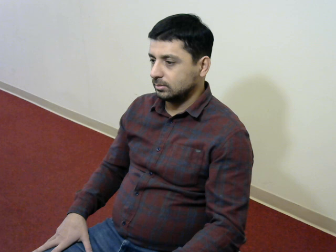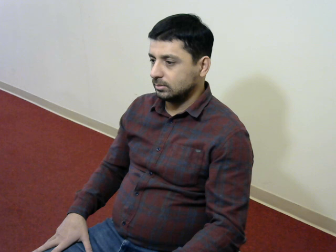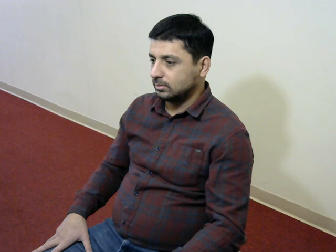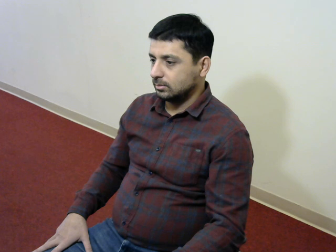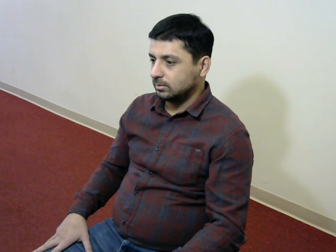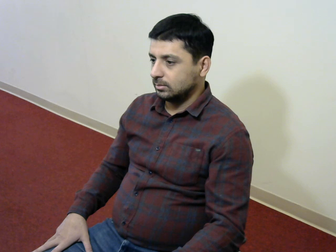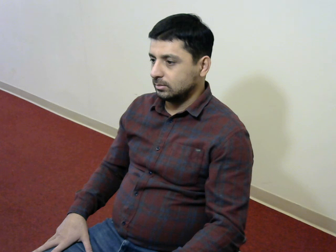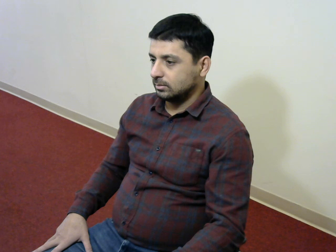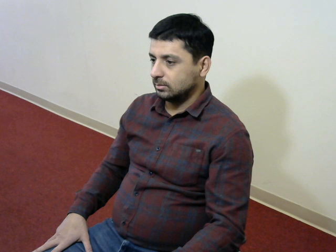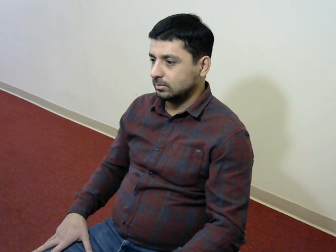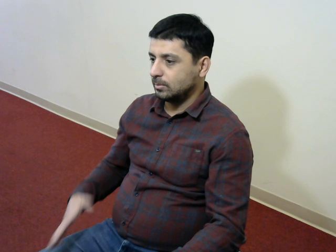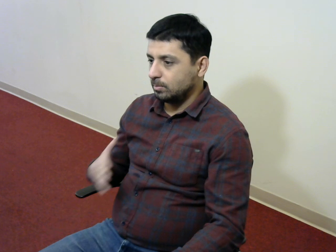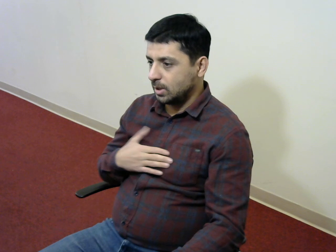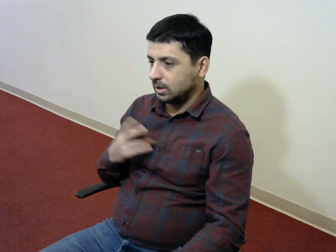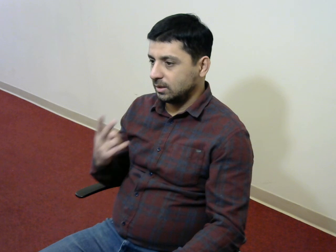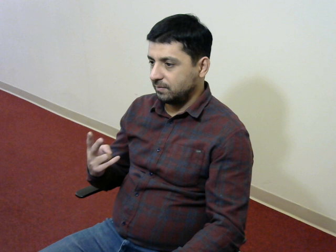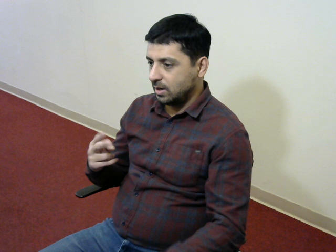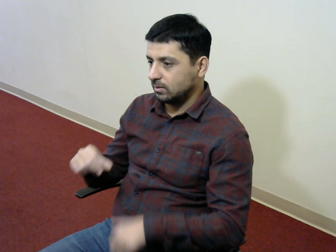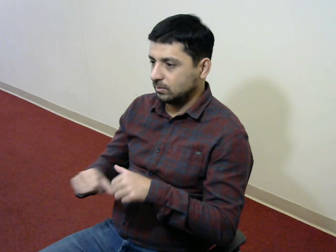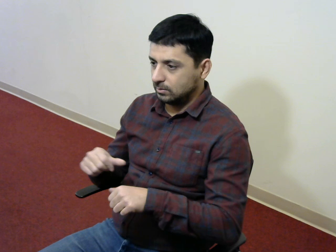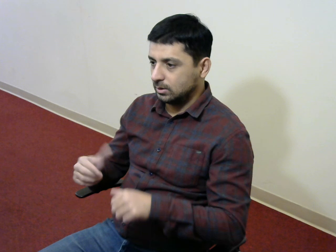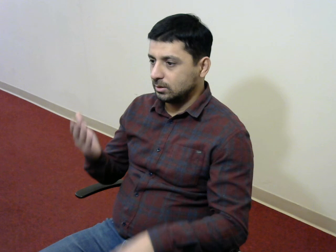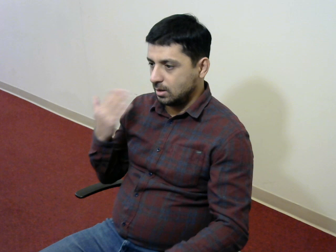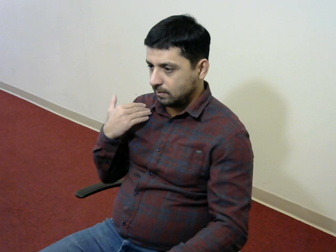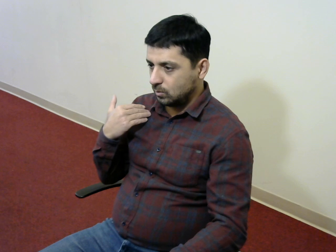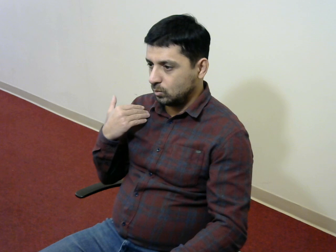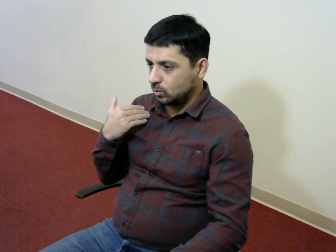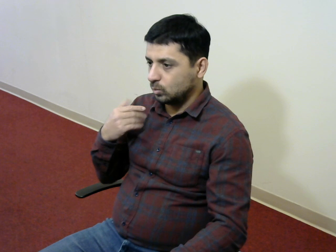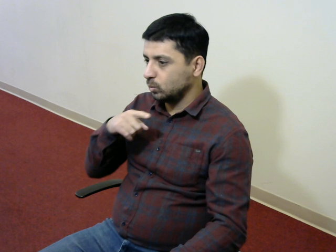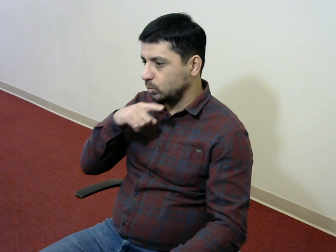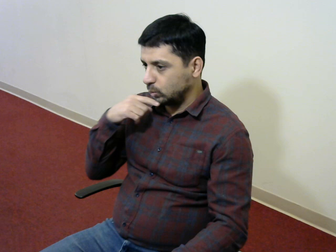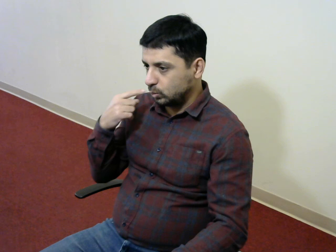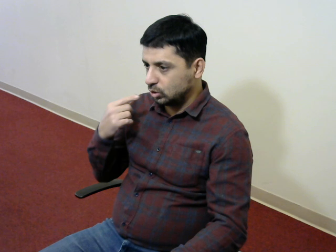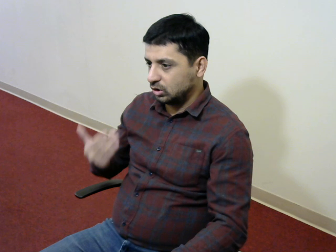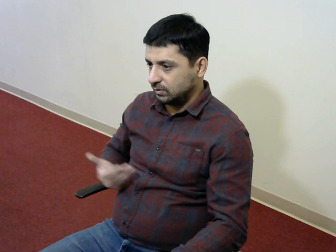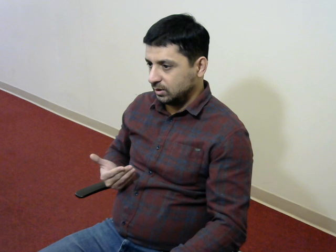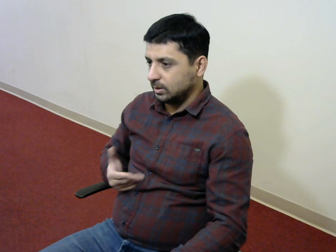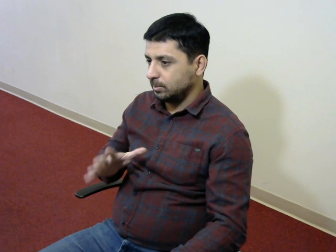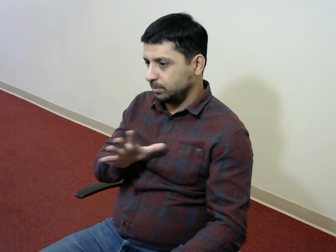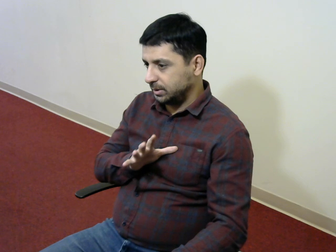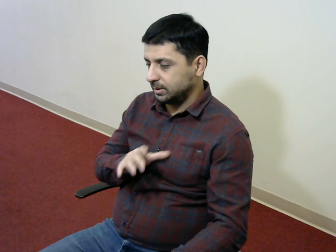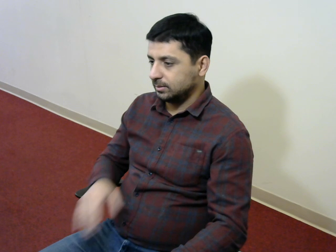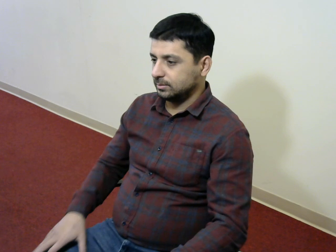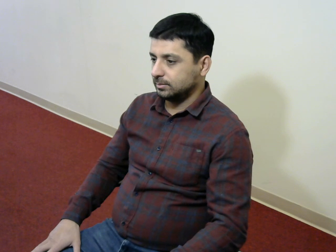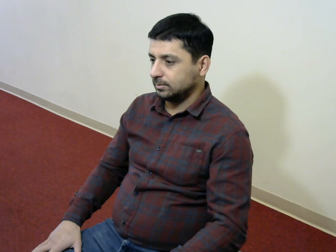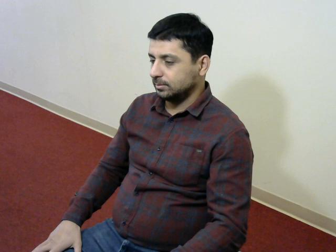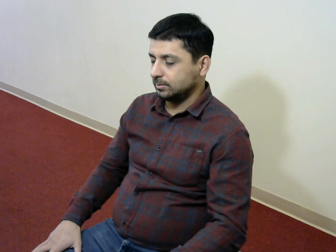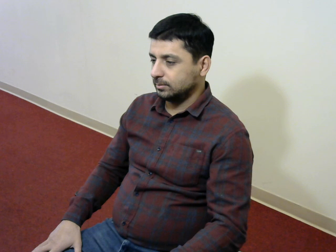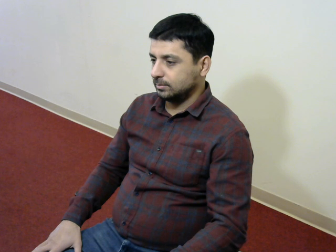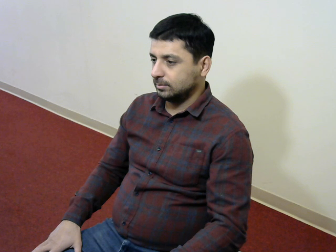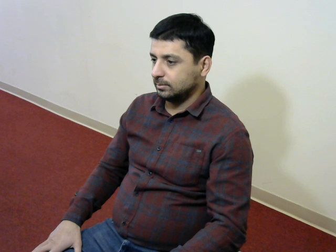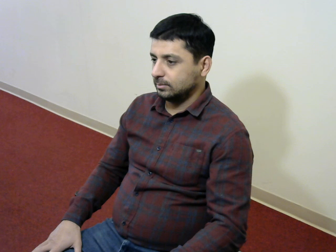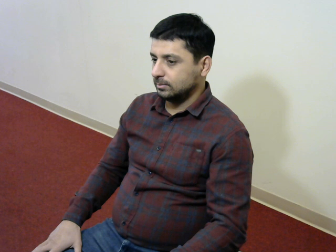Mən iki il öncə Rusiyada yaşayırdım